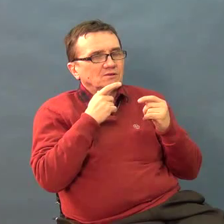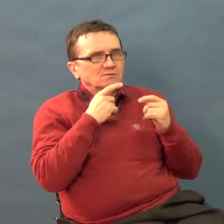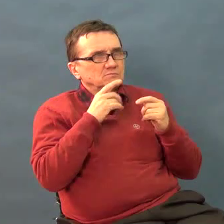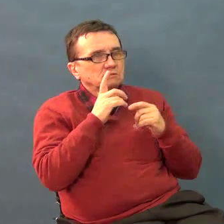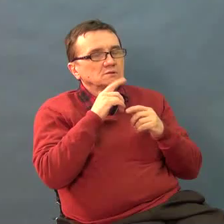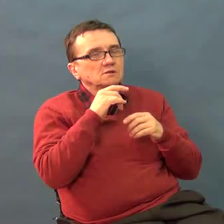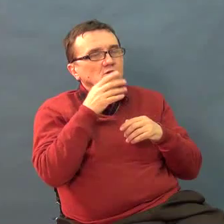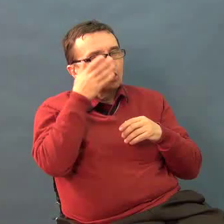Osioł.